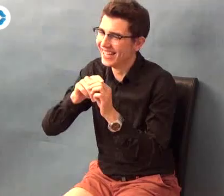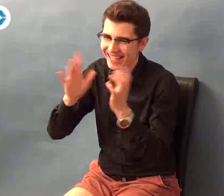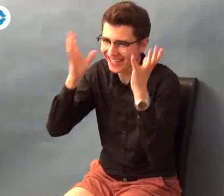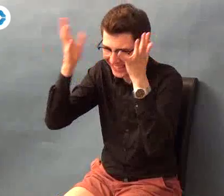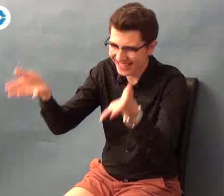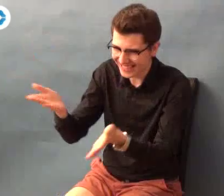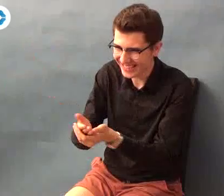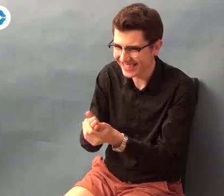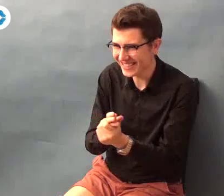Nie, pies nie ma już słoika na łbie.